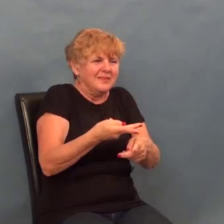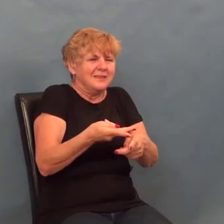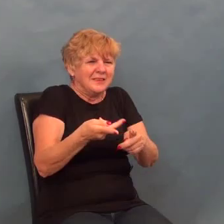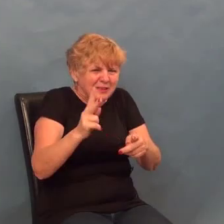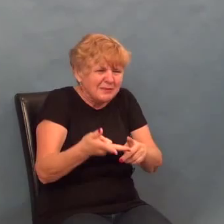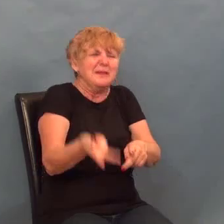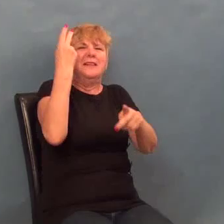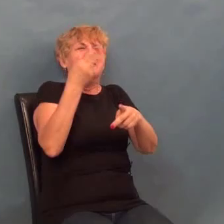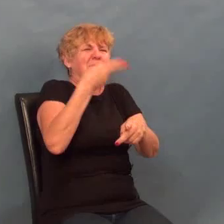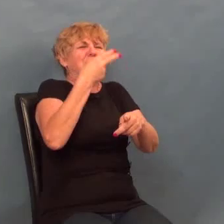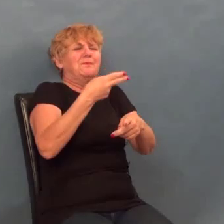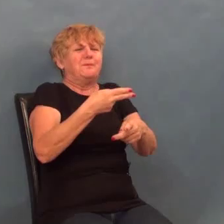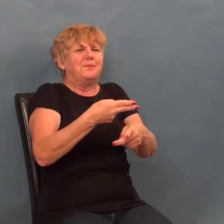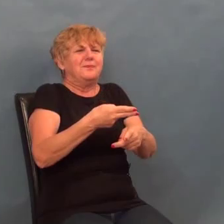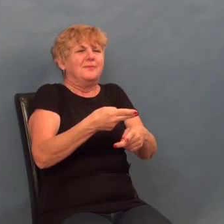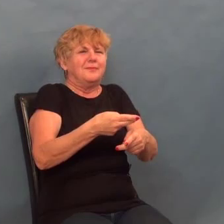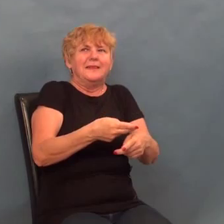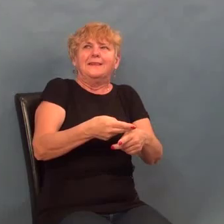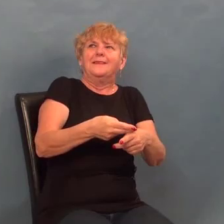Trzeci raz rzuca i trzeci raz dostaje w twarz.